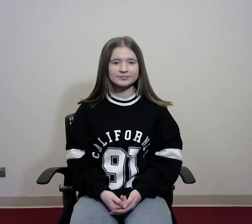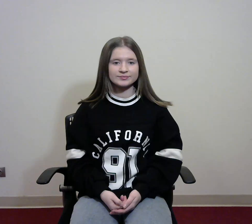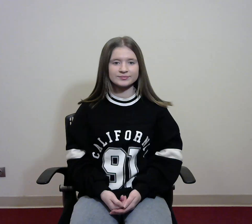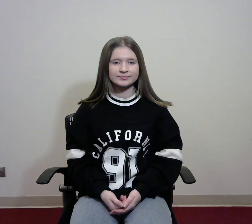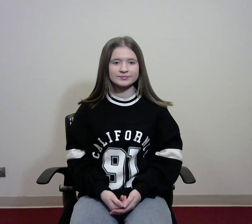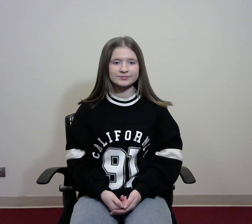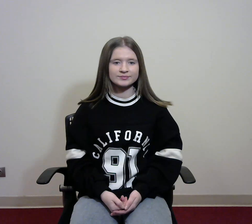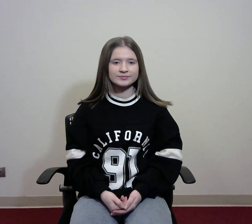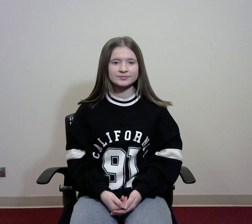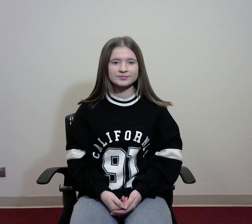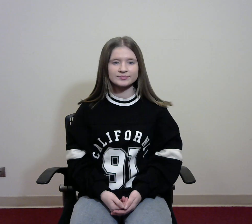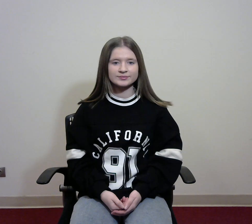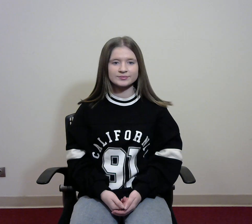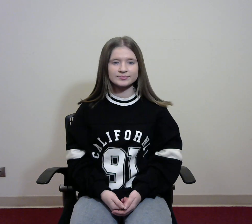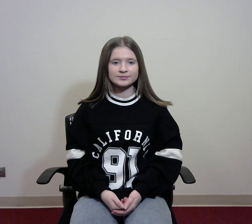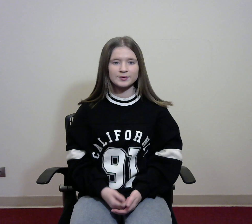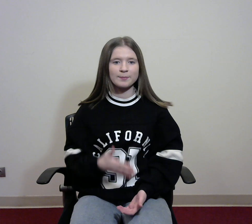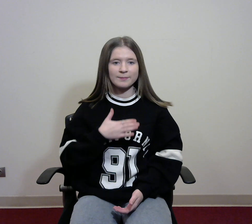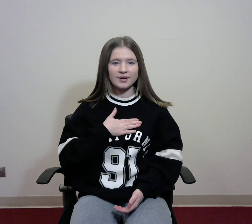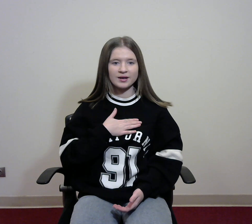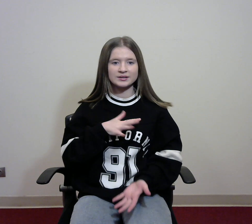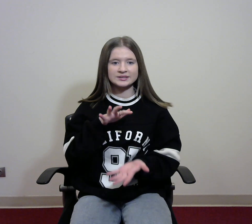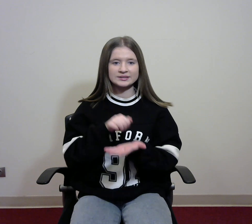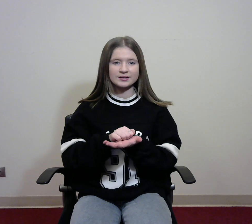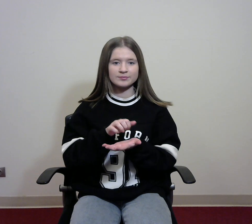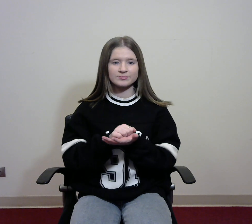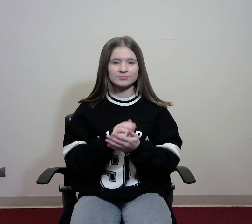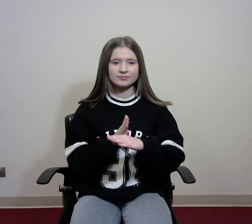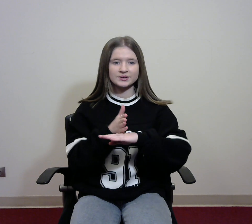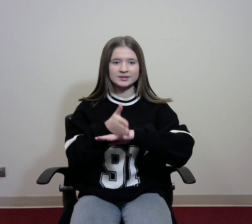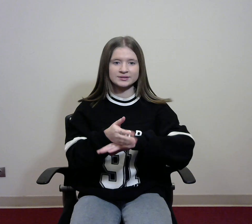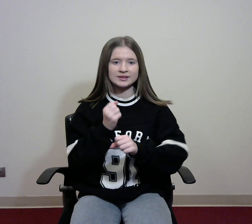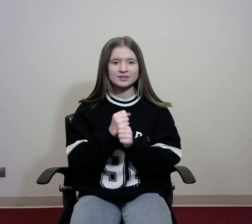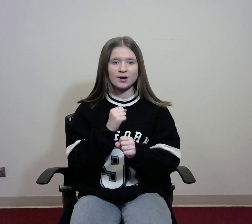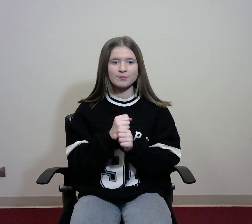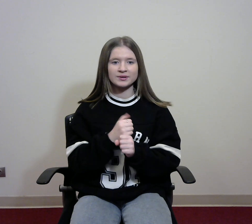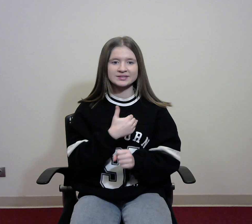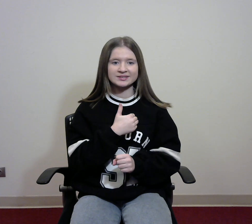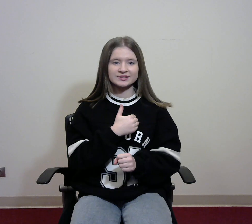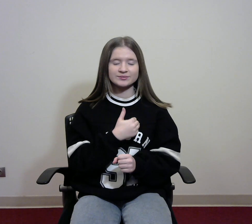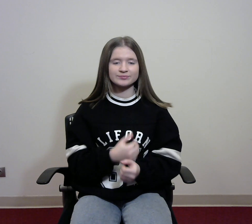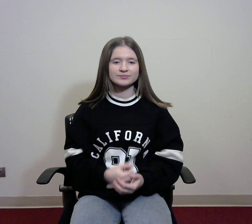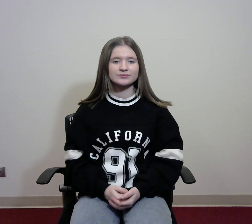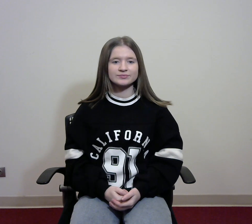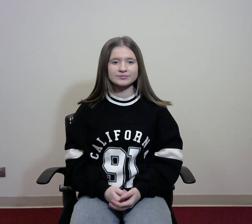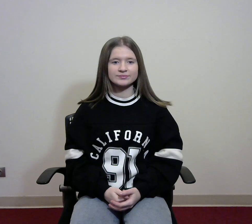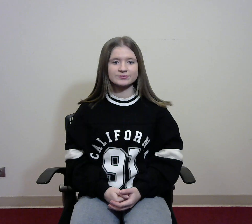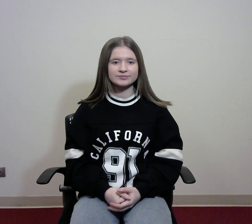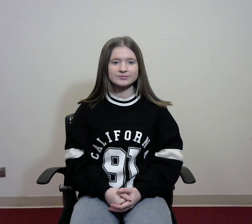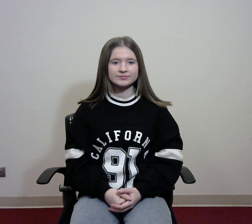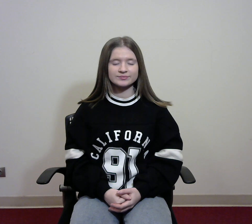Mən məşğulluğa müraciət etmək istəyirəm